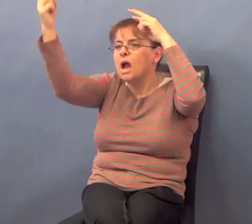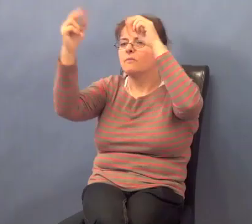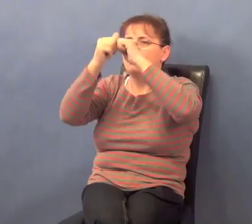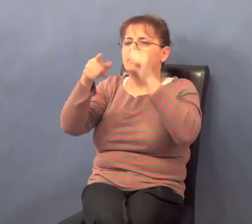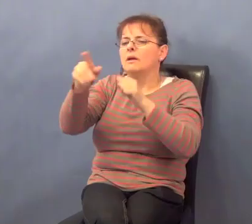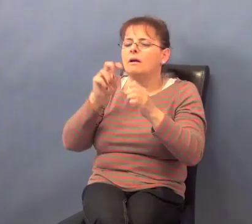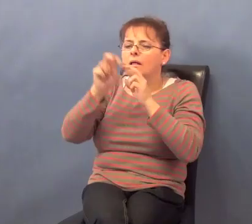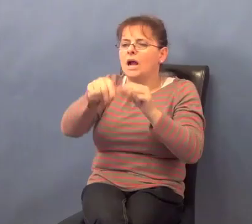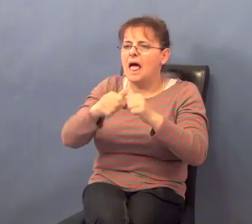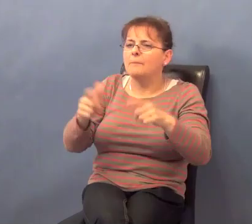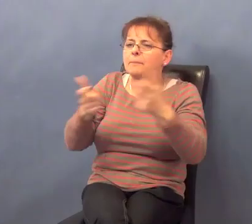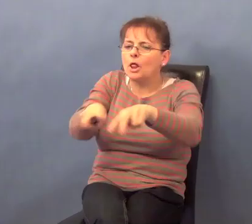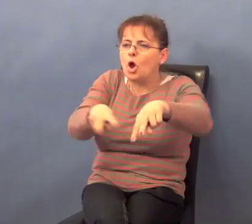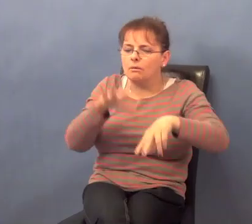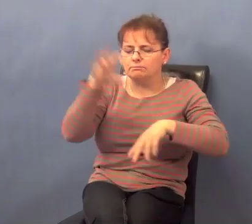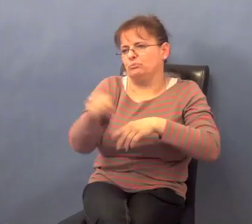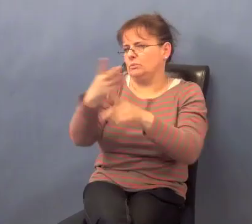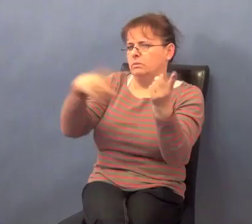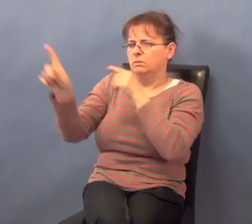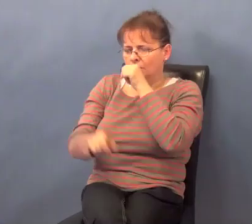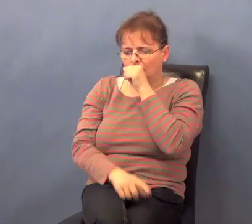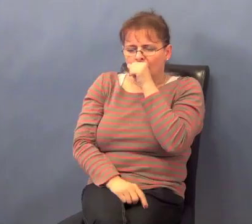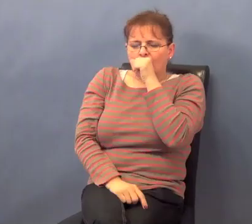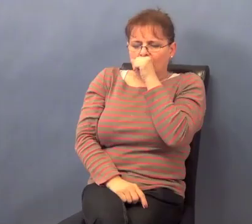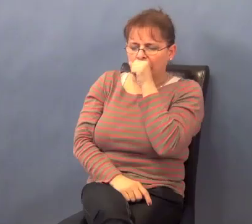Jak przewód się urwie albo wchodzisz tam, gdzie tory, może to porazić prądem i skończy się śmiercią.